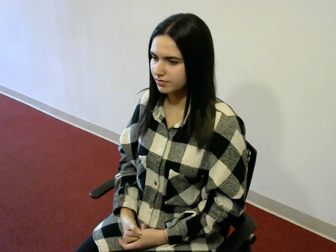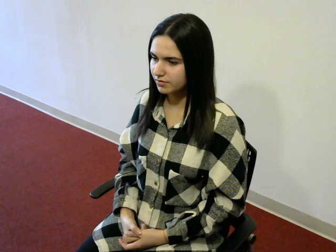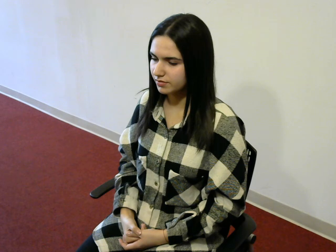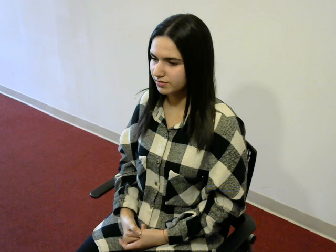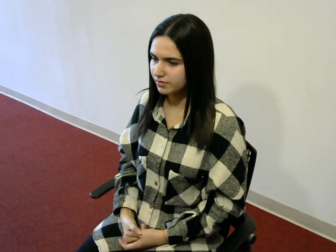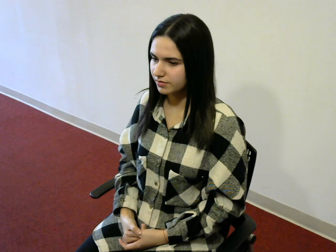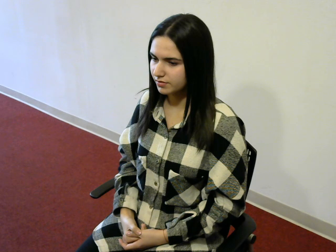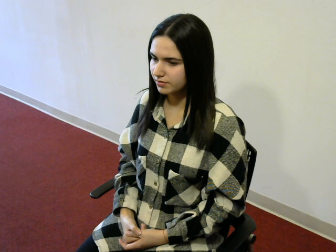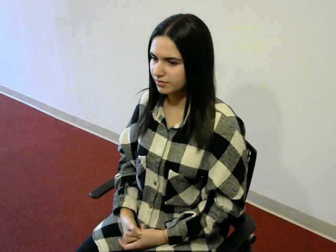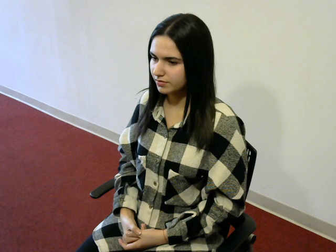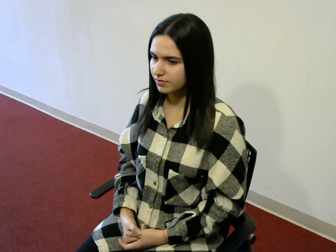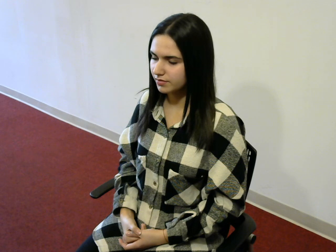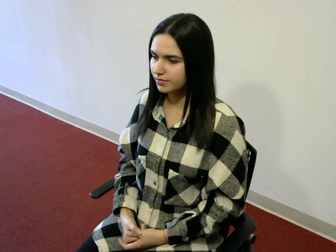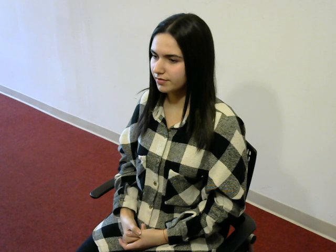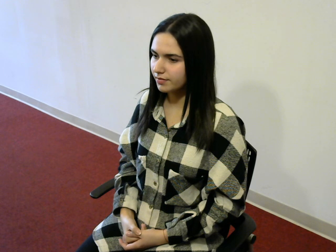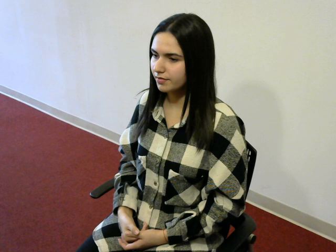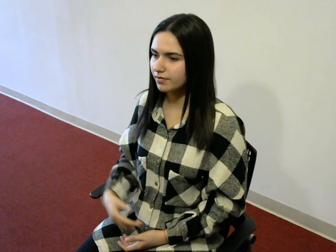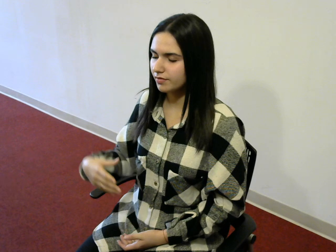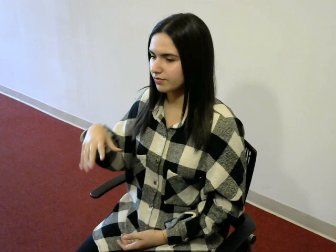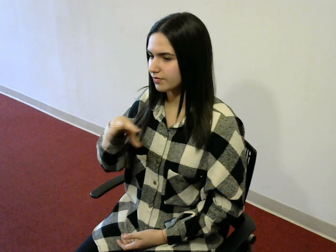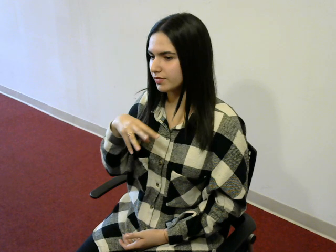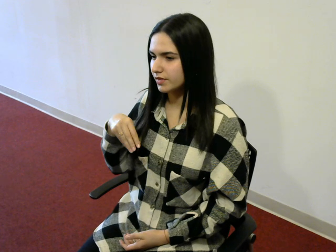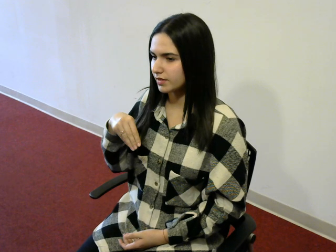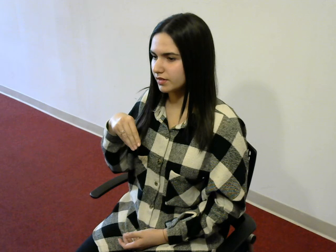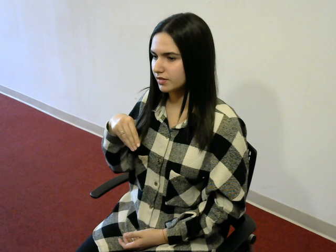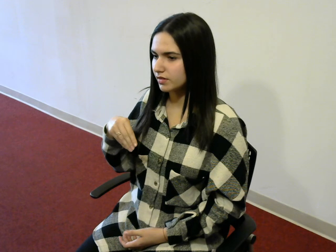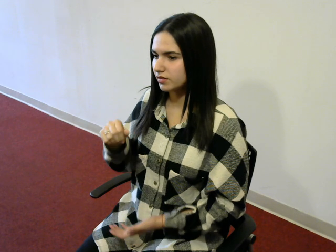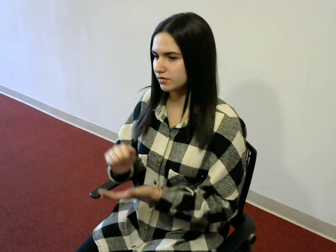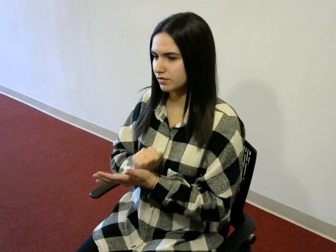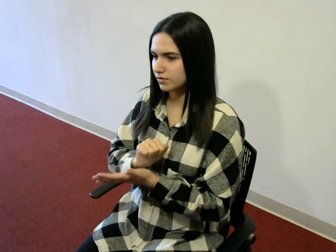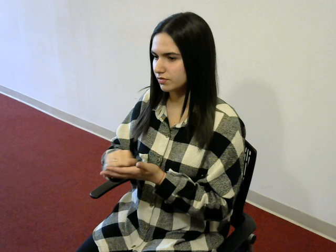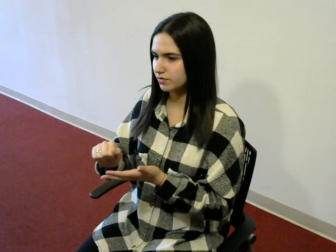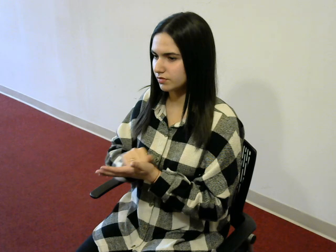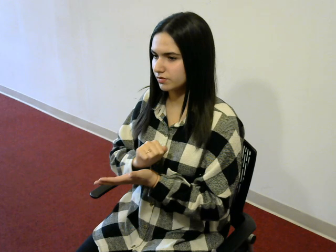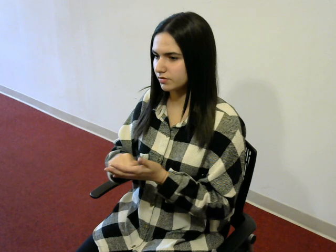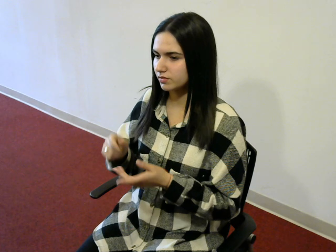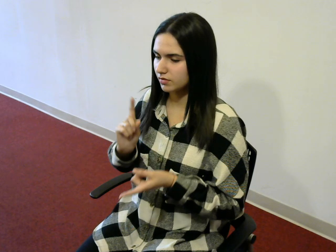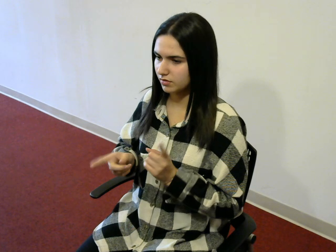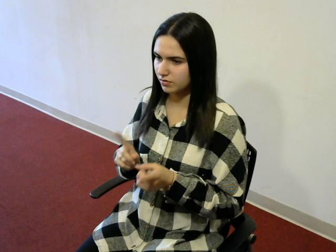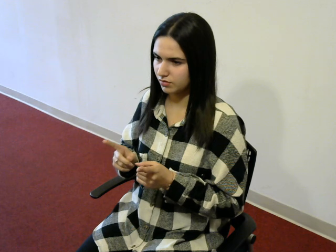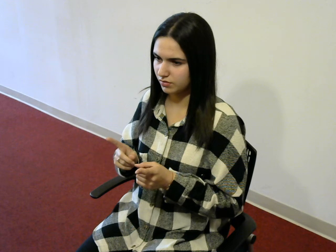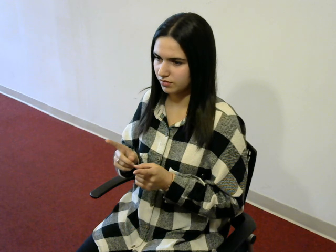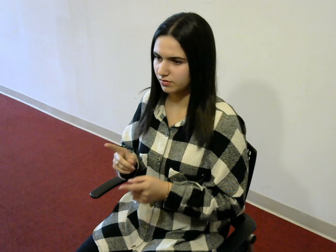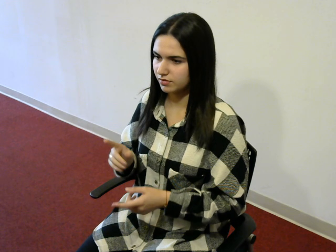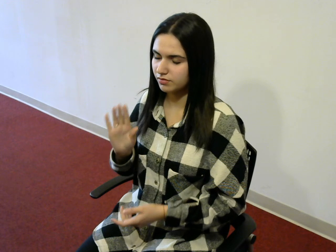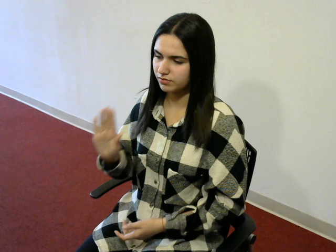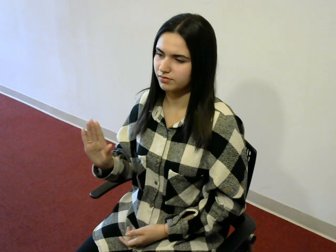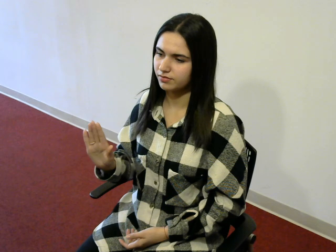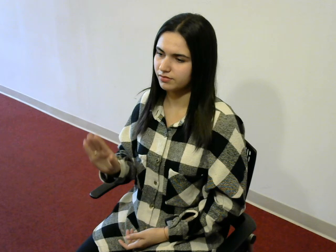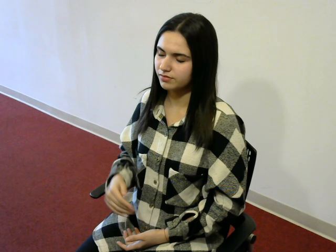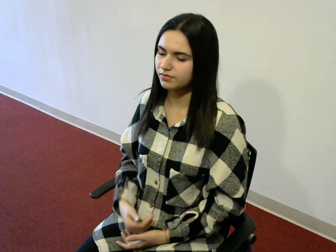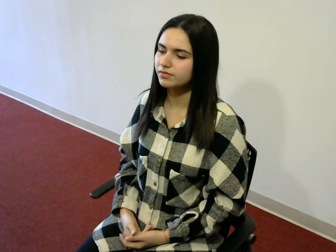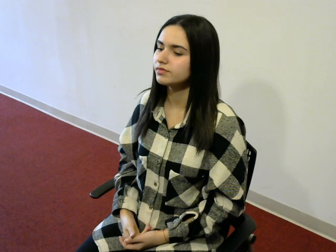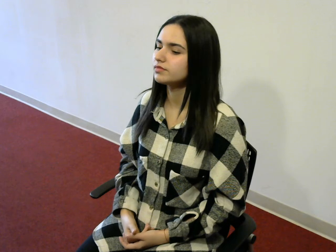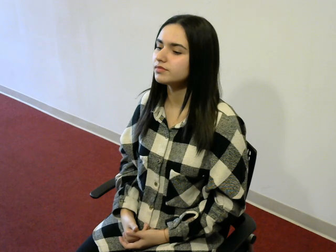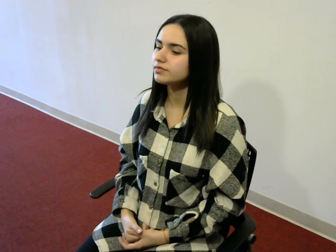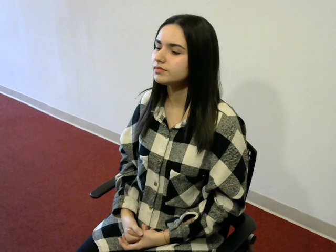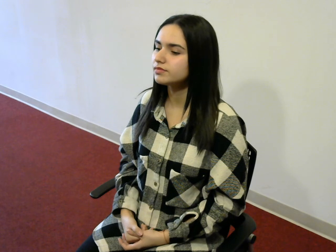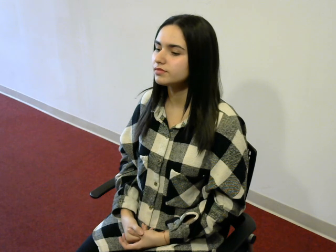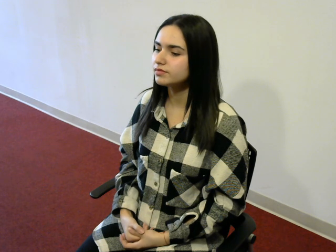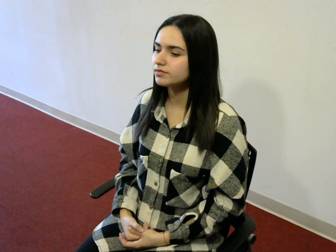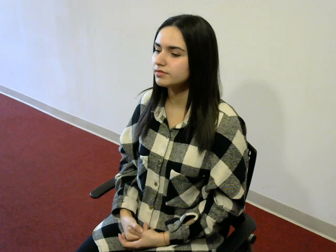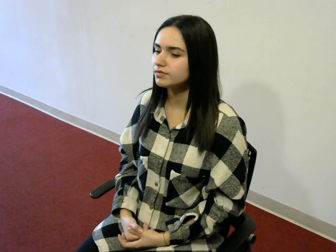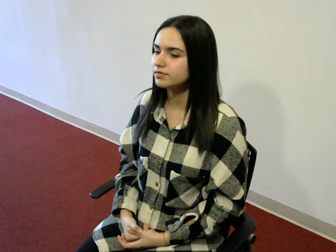Bütün sənədlərin əsli olmalıdır